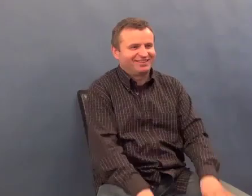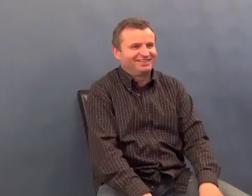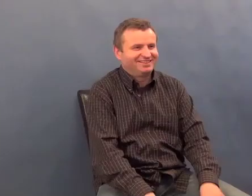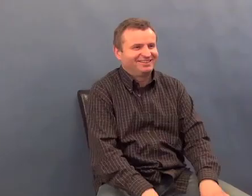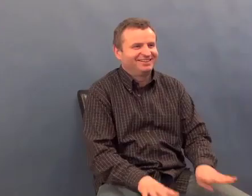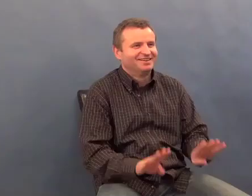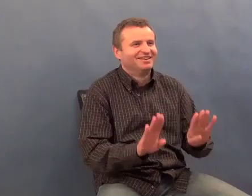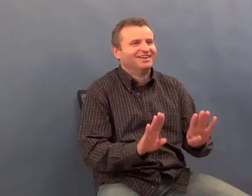Deski od płotu zniknęły...